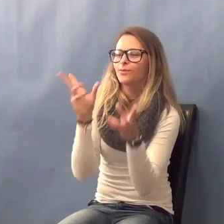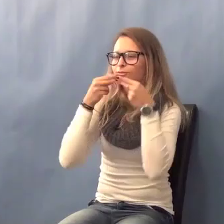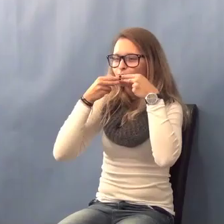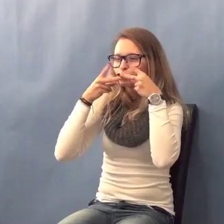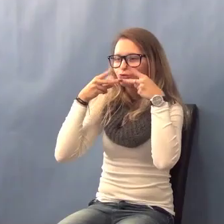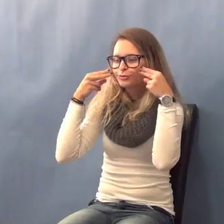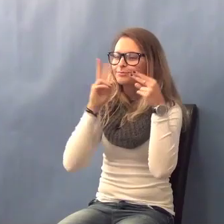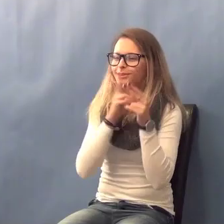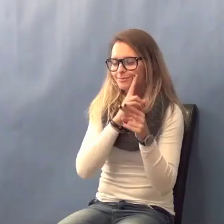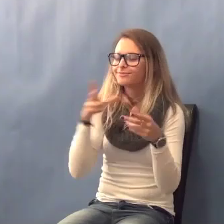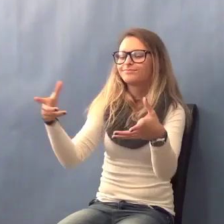Mama ma wielkie usta.